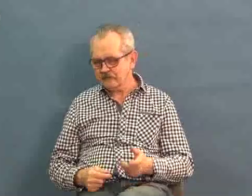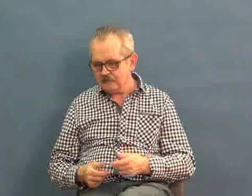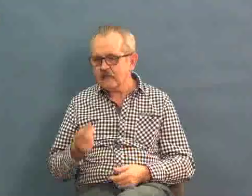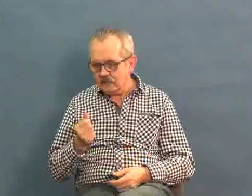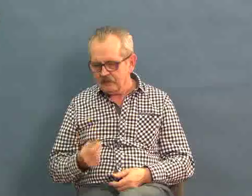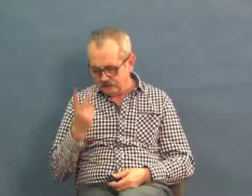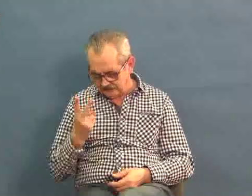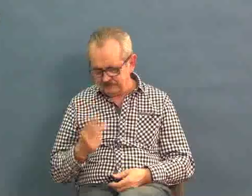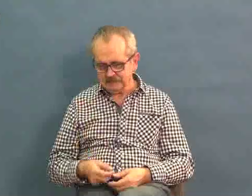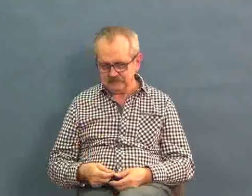Płaci dwie monety.